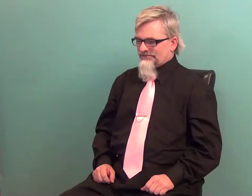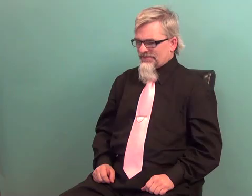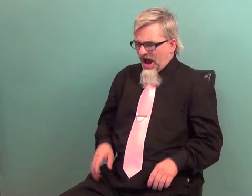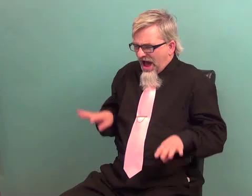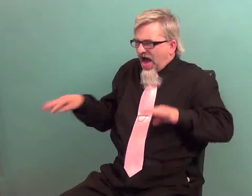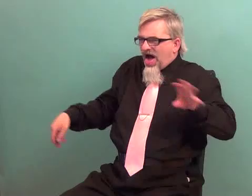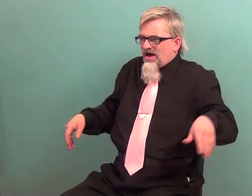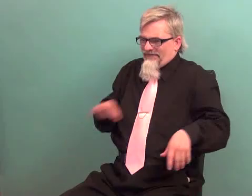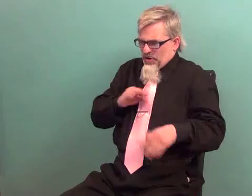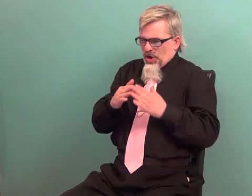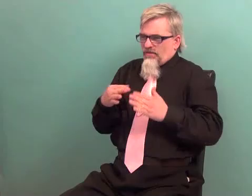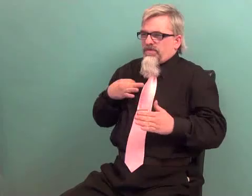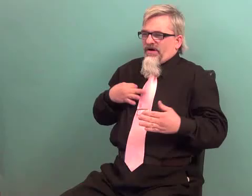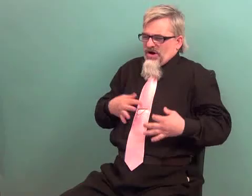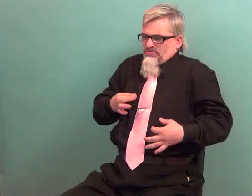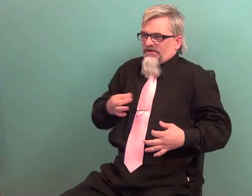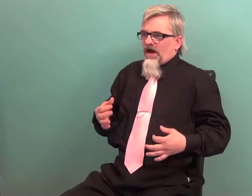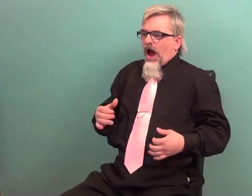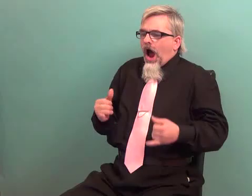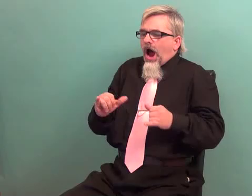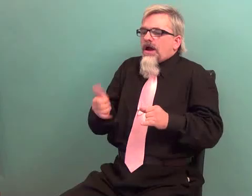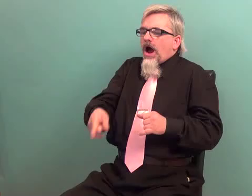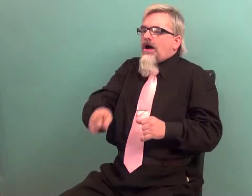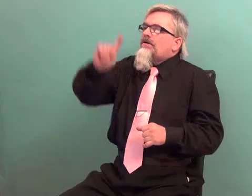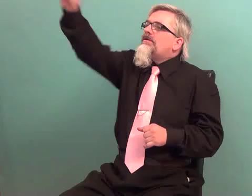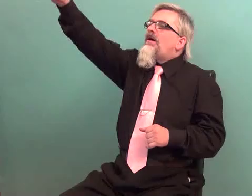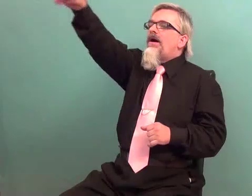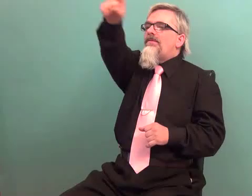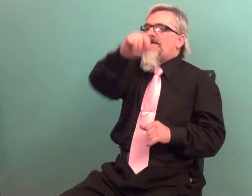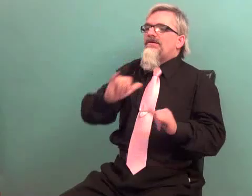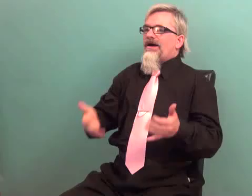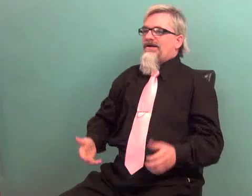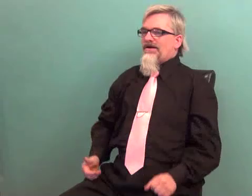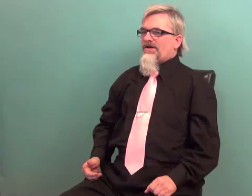Jak woda leci z wanny w moim domu, to już moja sprawa, a jak jest u innych?